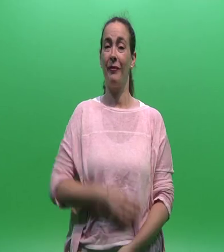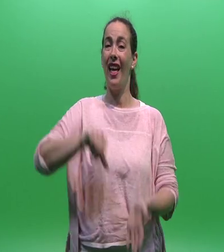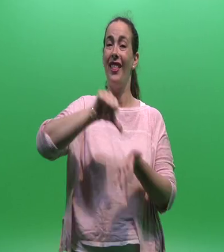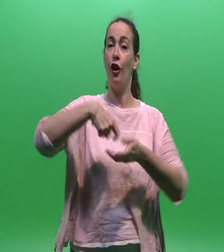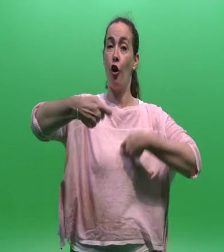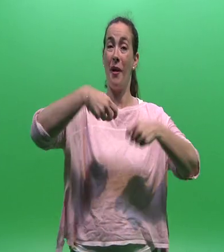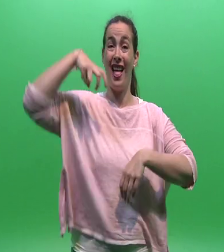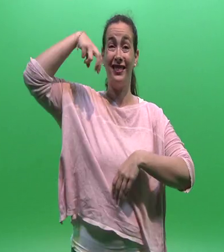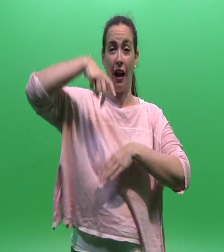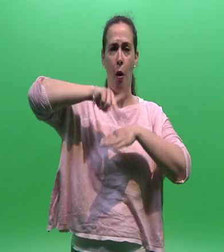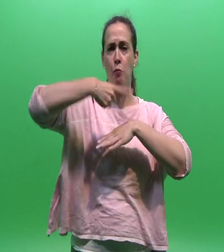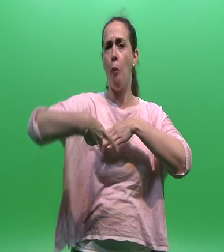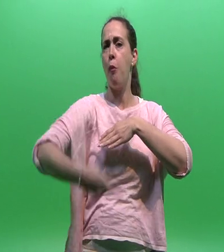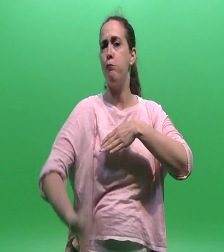Vaig caure per les escales del centre comercial.